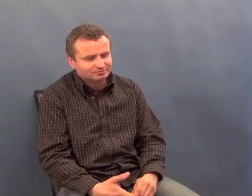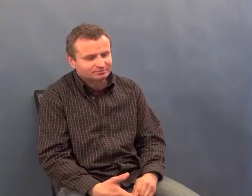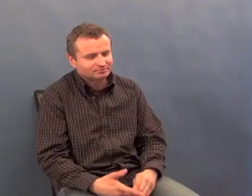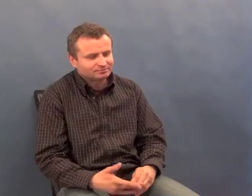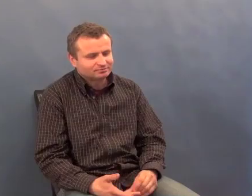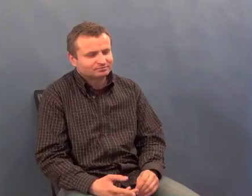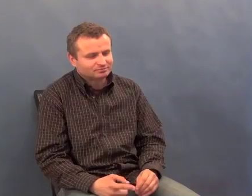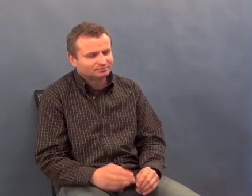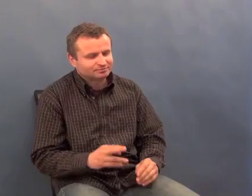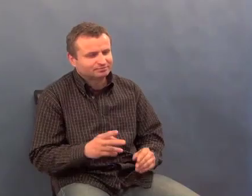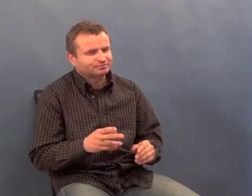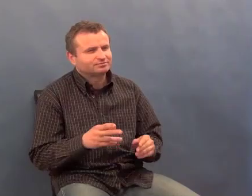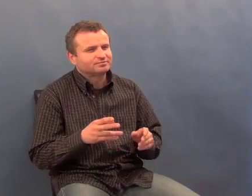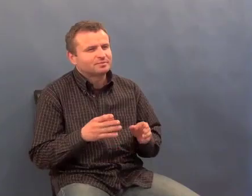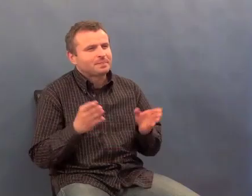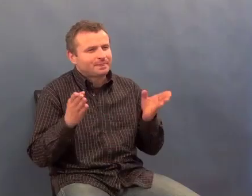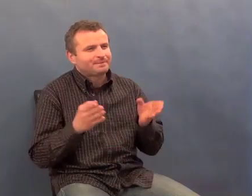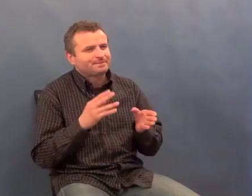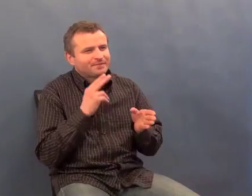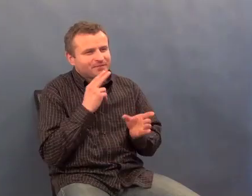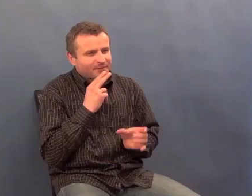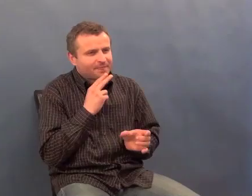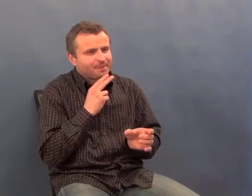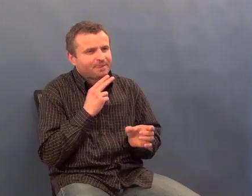Domyślam się, że to jest rów z wodą.